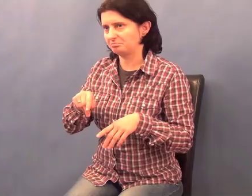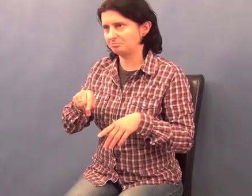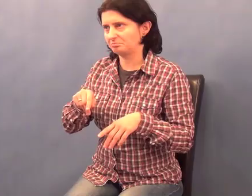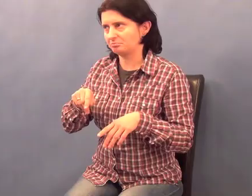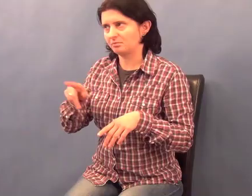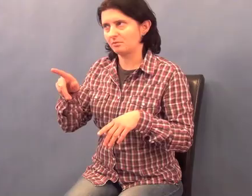Dobrze powiedziałam.